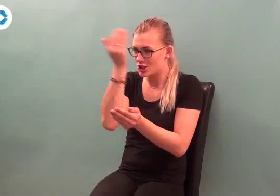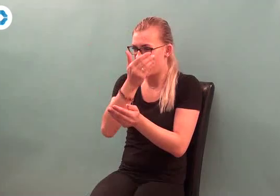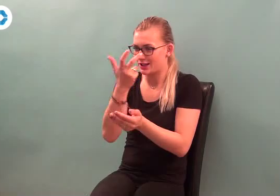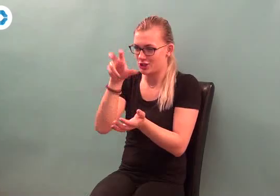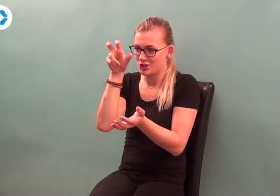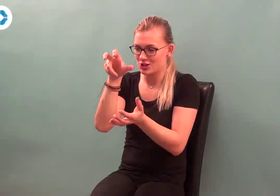Kula ma trzy otwory.